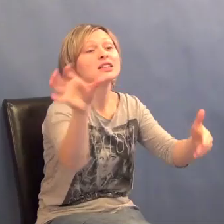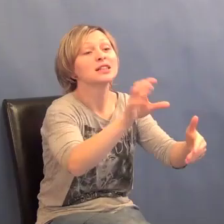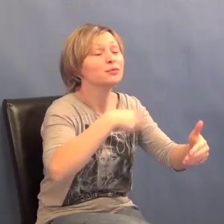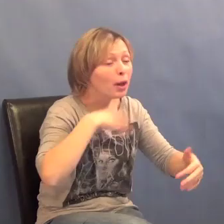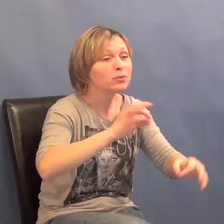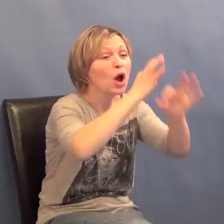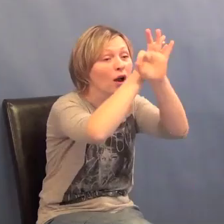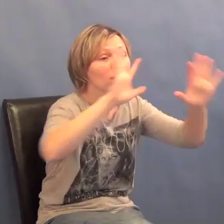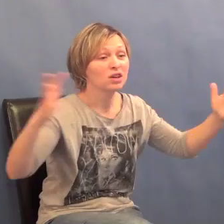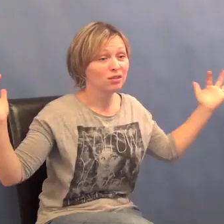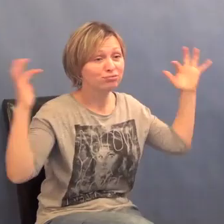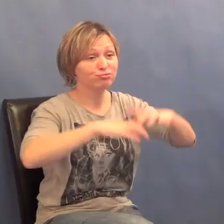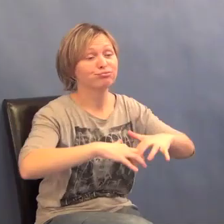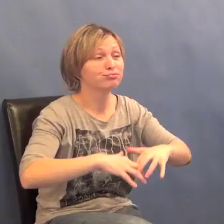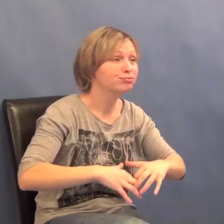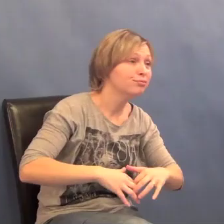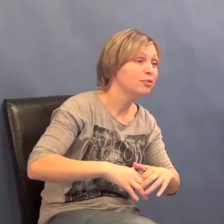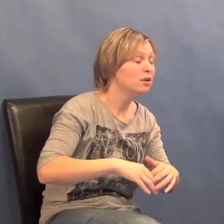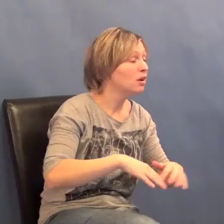Więc dobra, wchodzę na OOVOO, a dzieci przychodzą i oglądają.